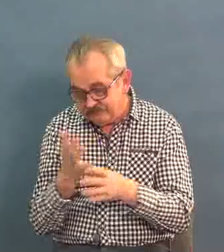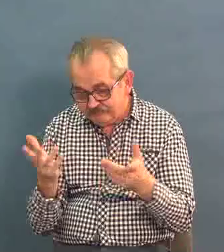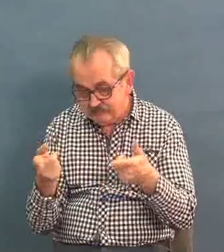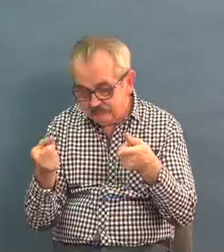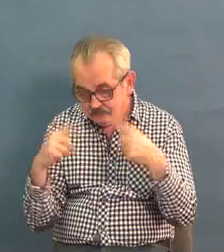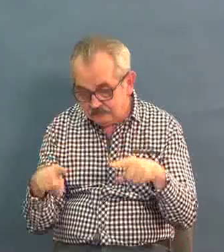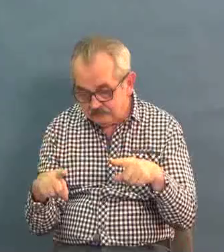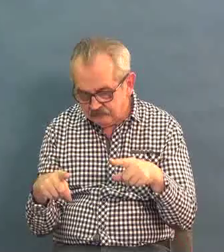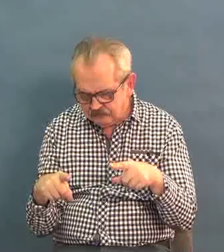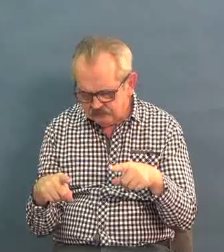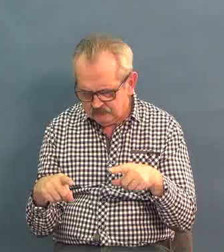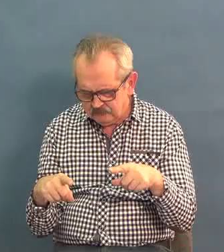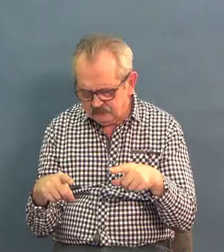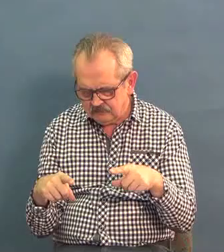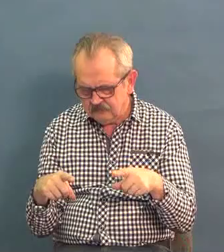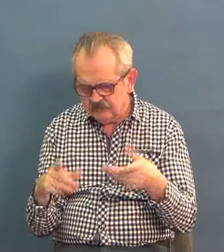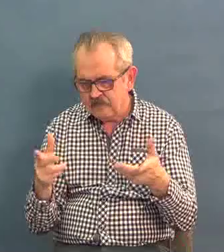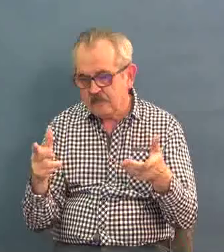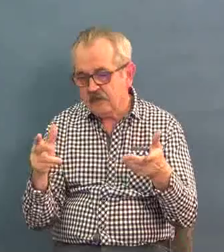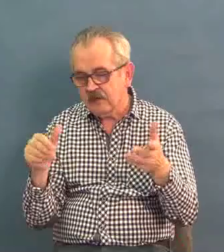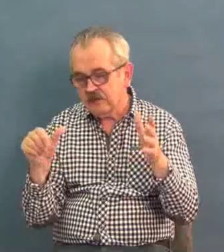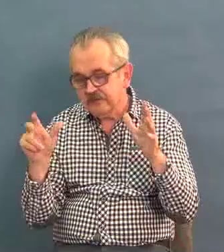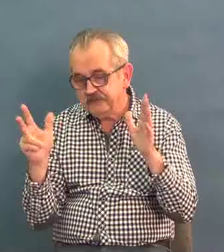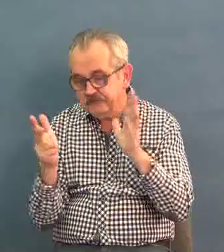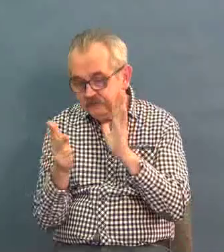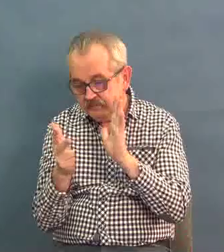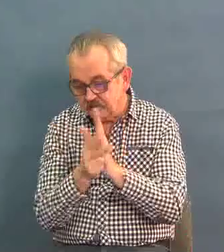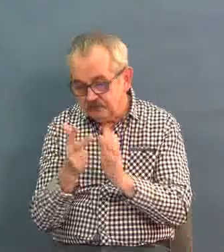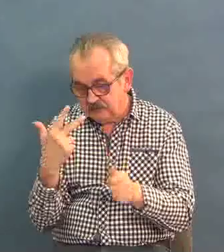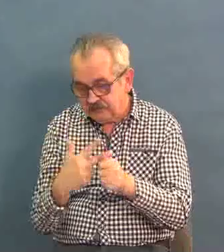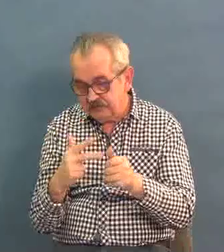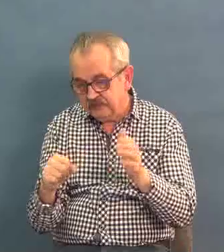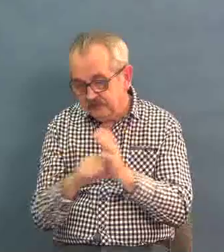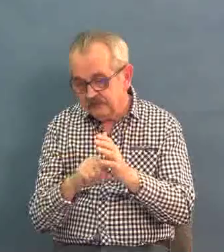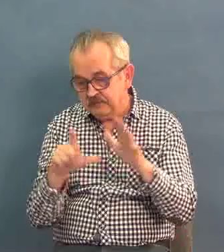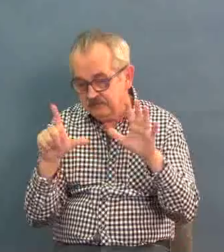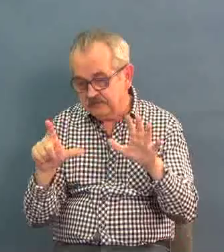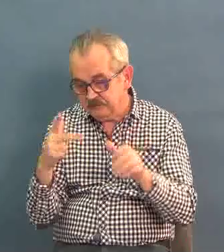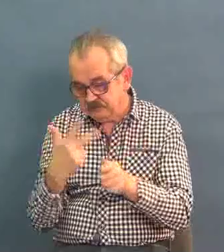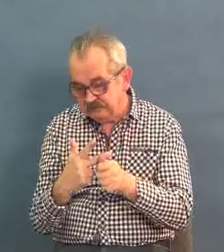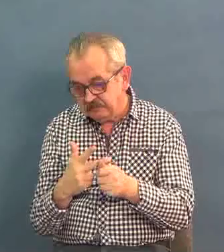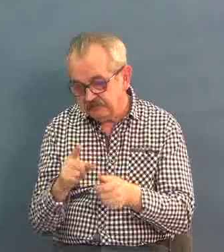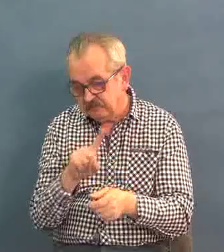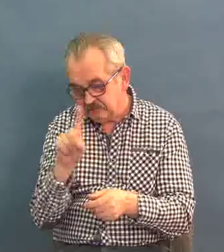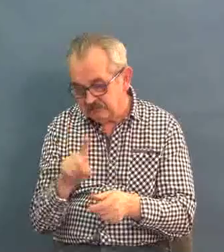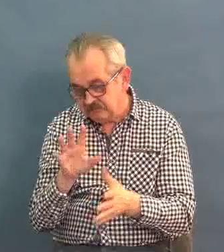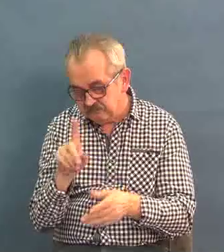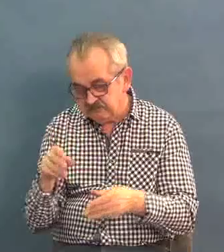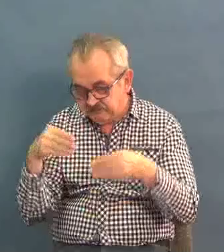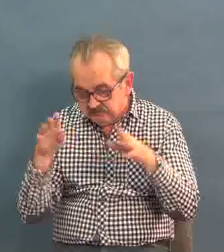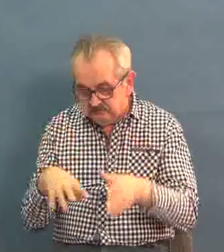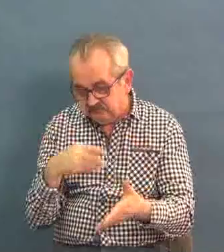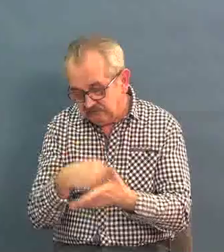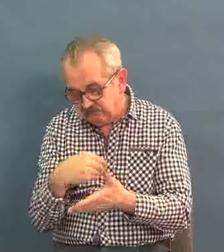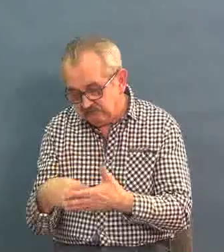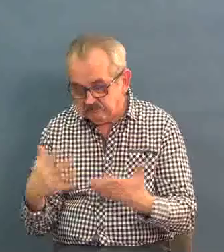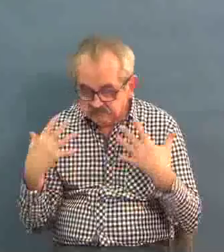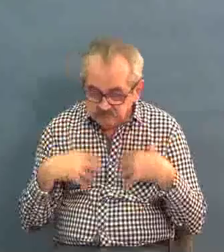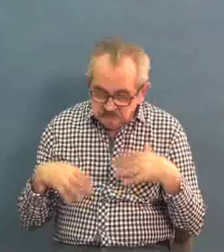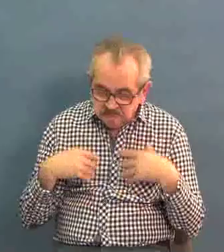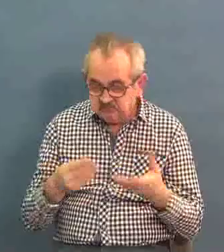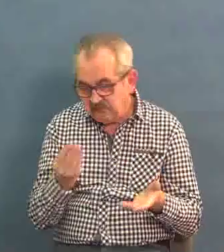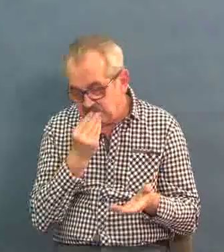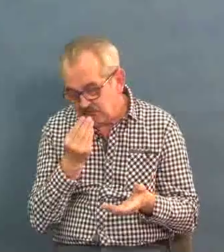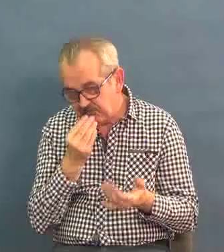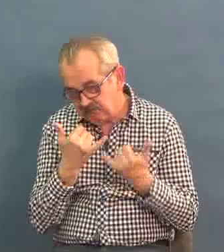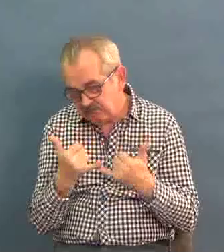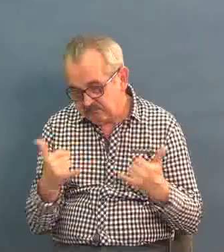Następnie od osiemnastej trzydzieści do siódmej trzydzieści, przez około godzinę jestem w sklepie, kupuję ubrania, jedzenie i inne rzeczy.